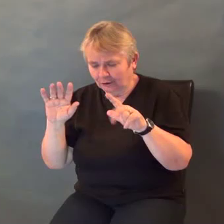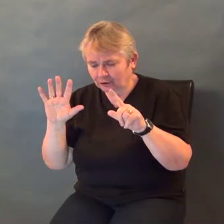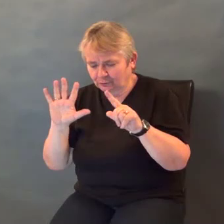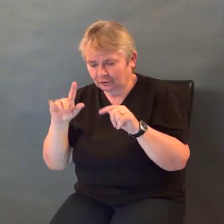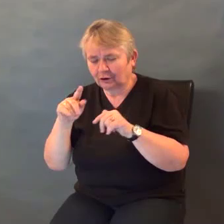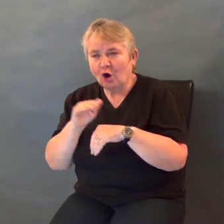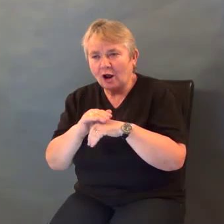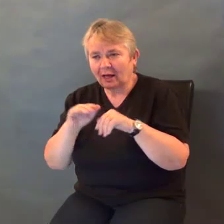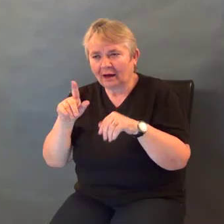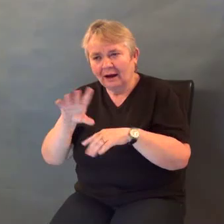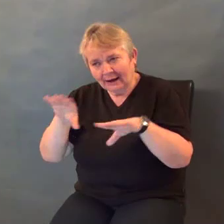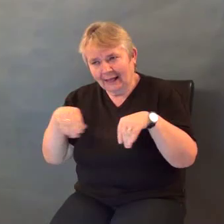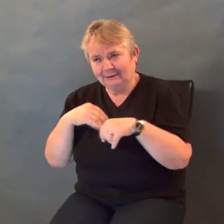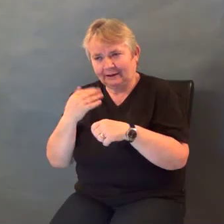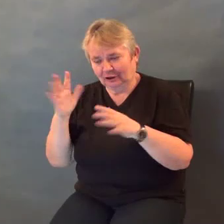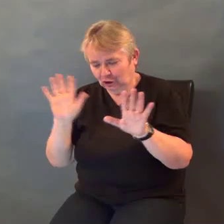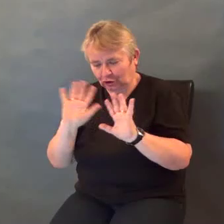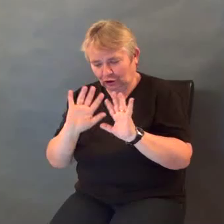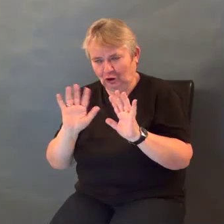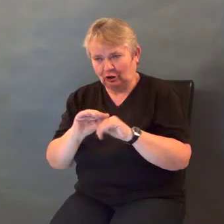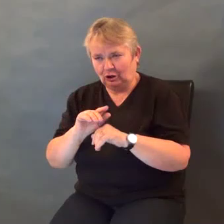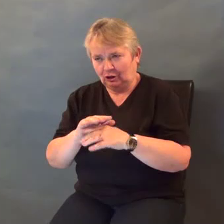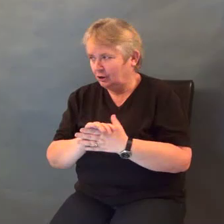O siódmej idę do kina razem z kolegą.